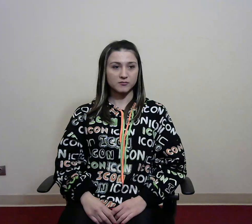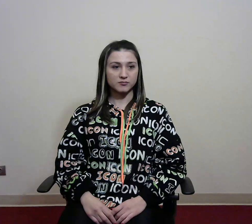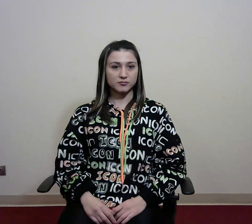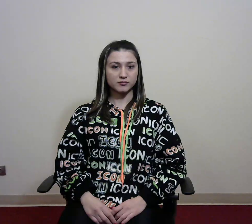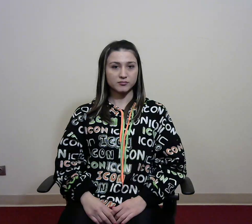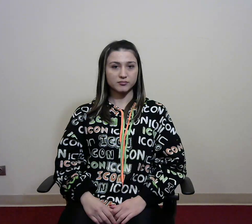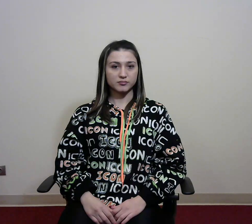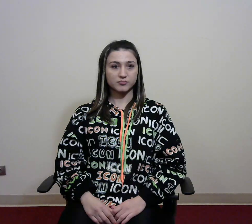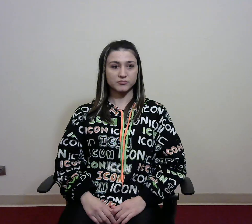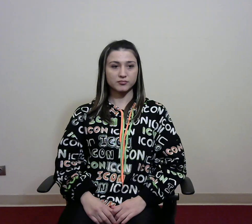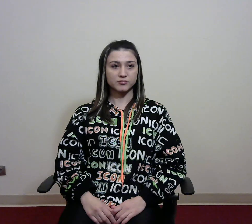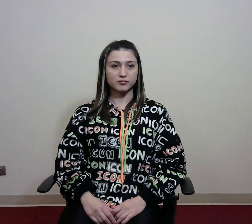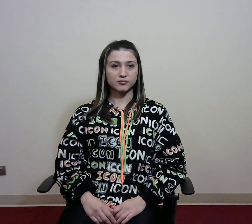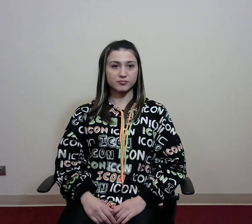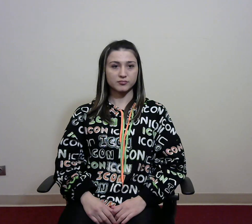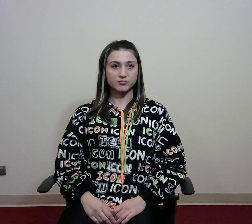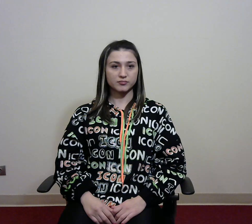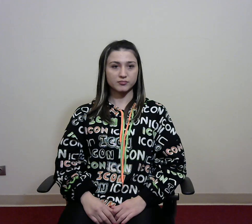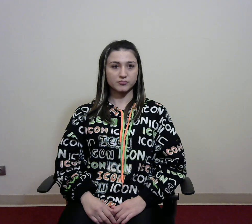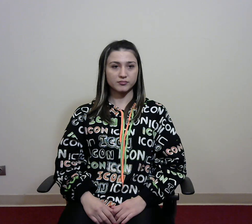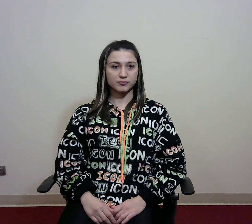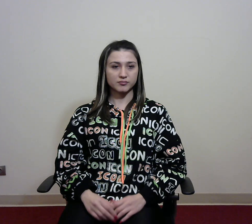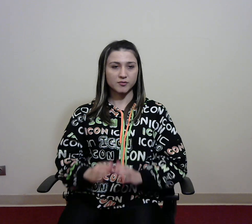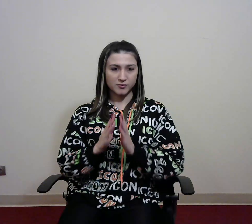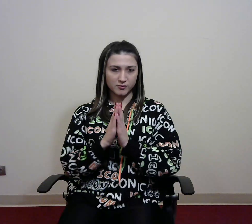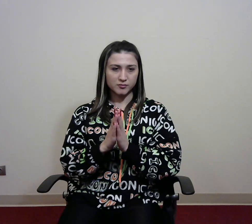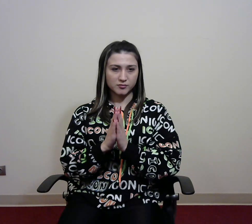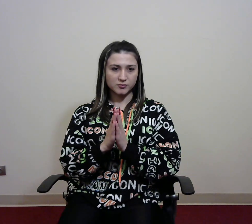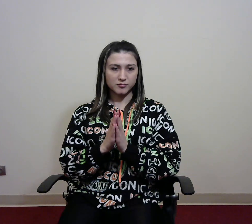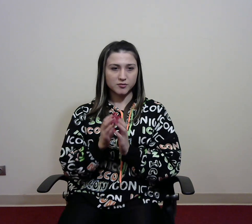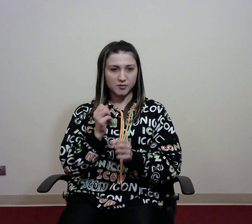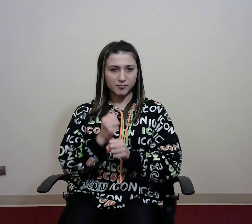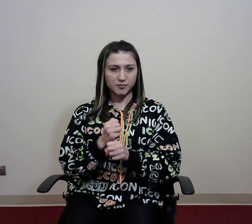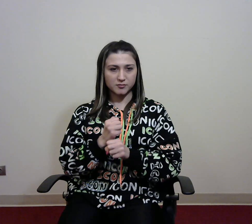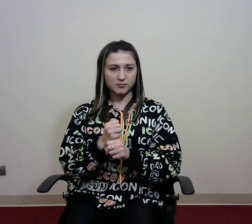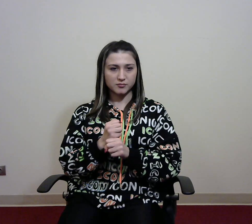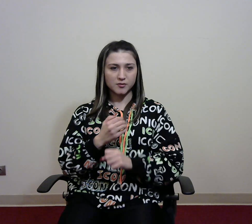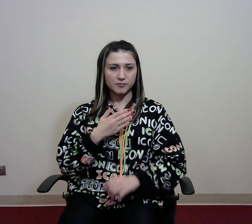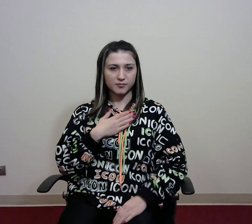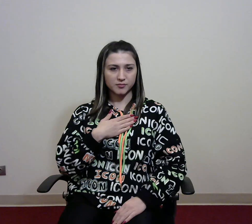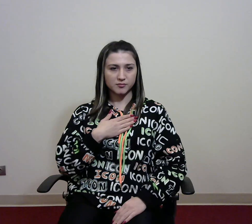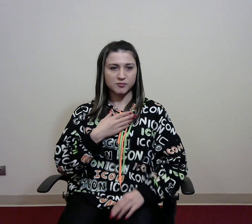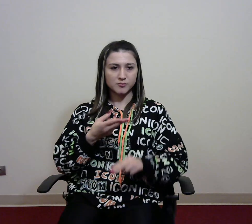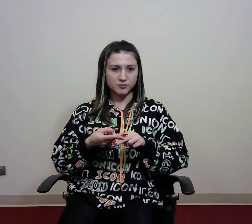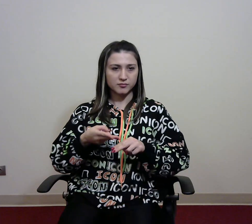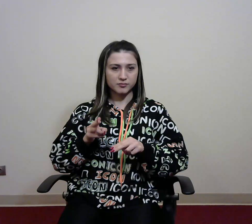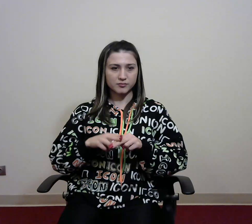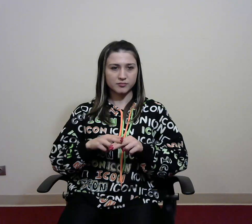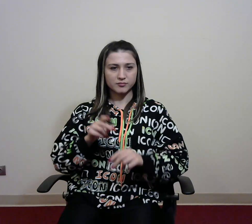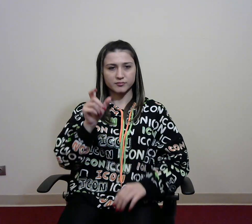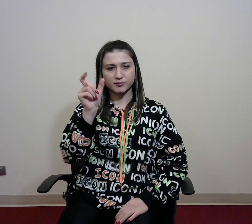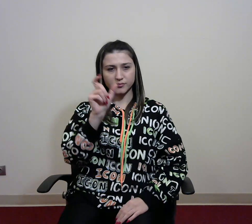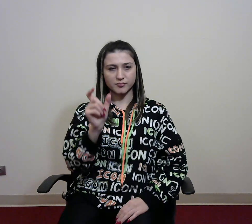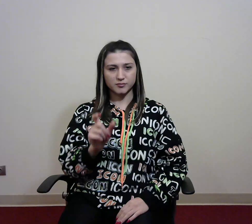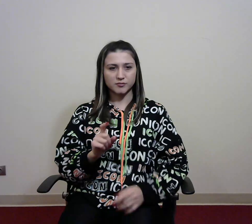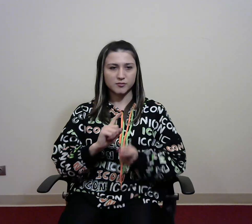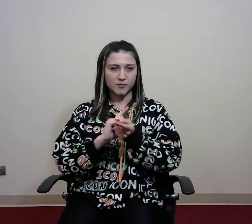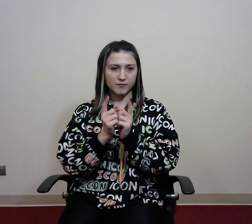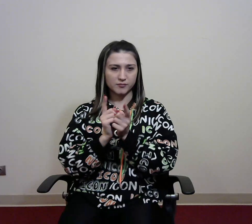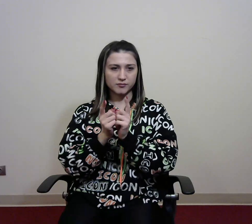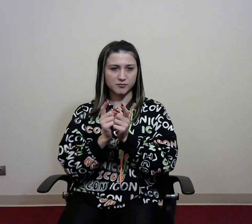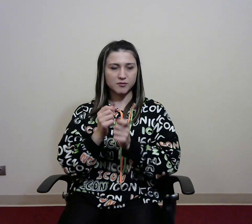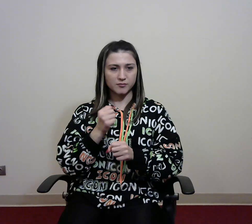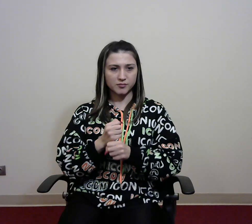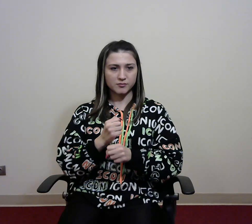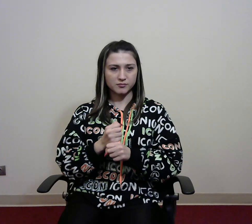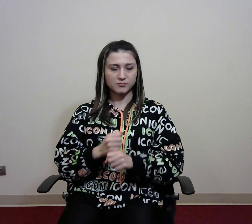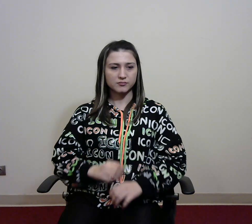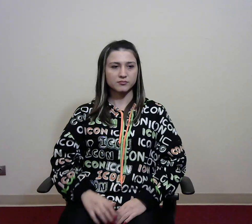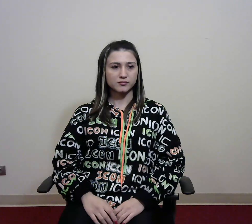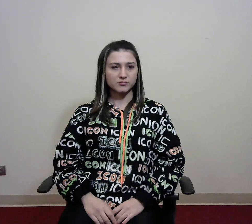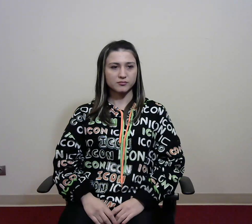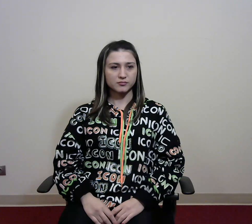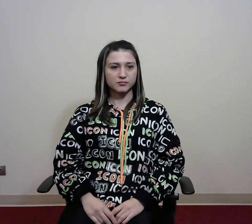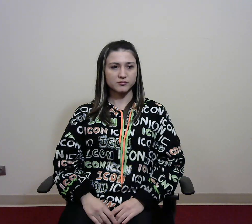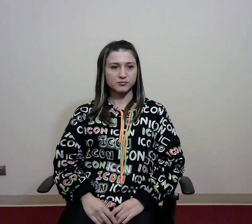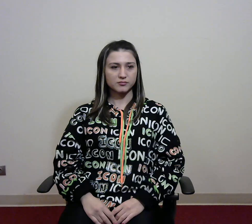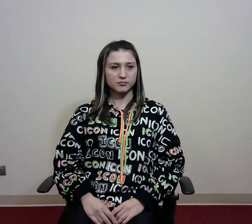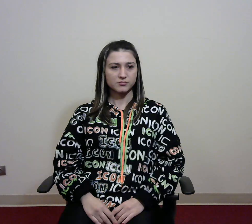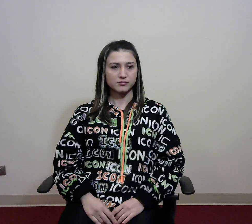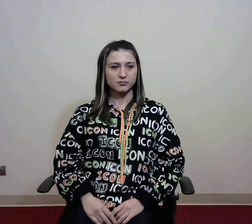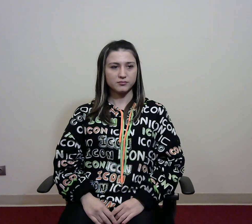Xahiş edirəm, mənə bu şeiri tərcümə edin